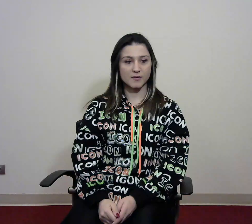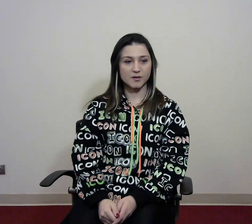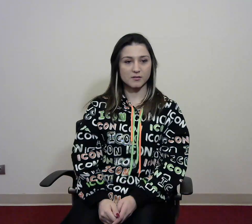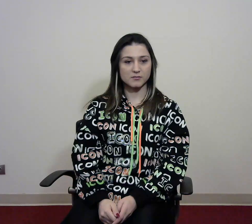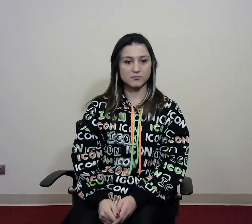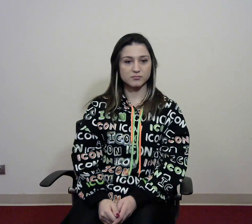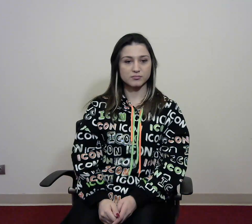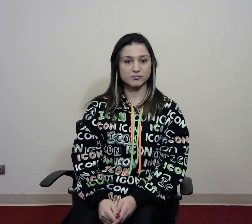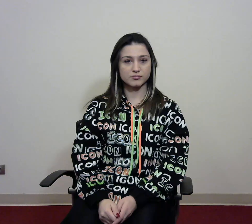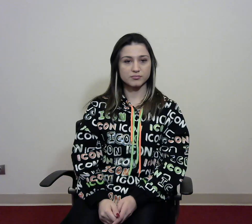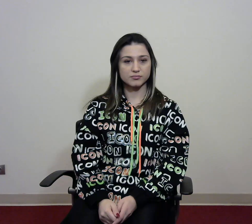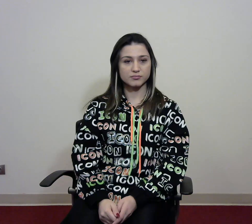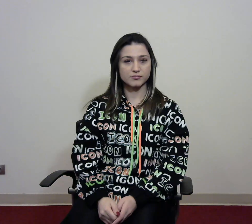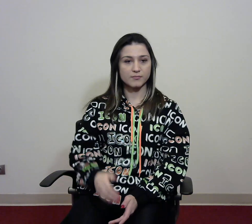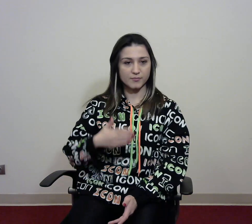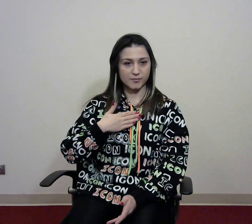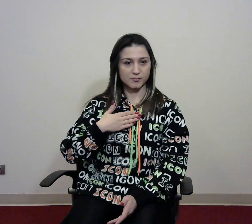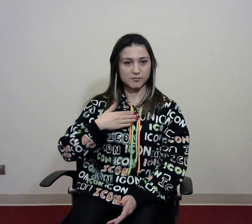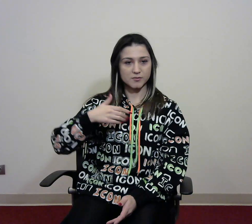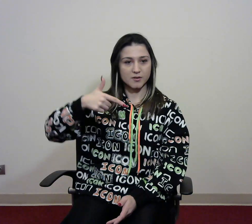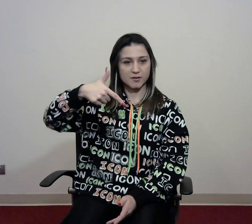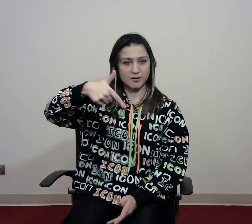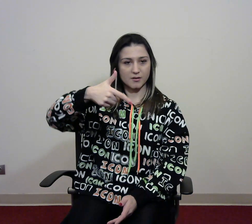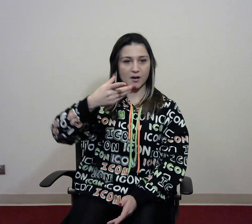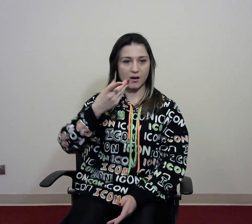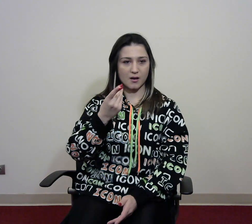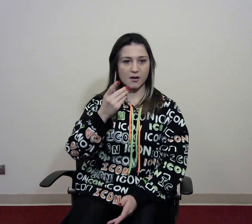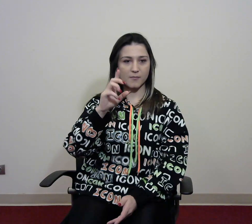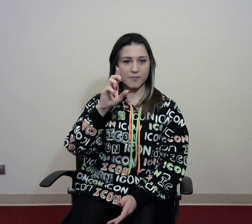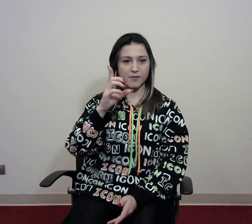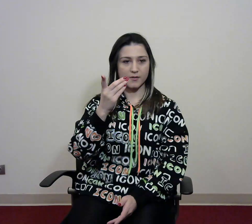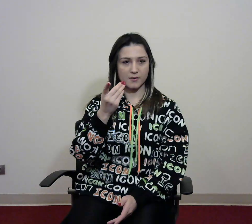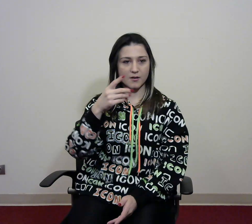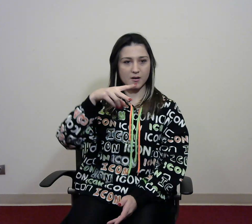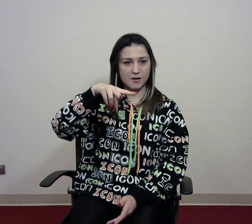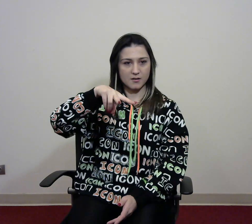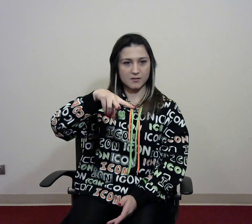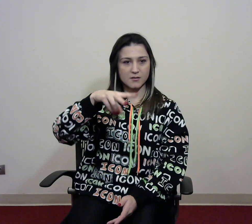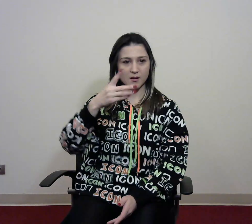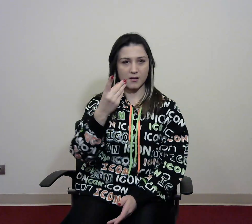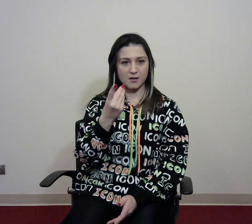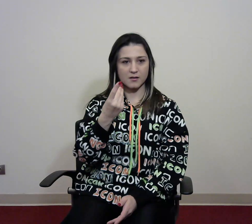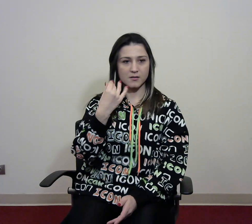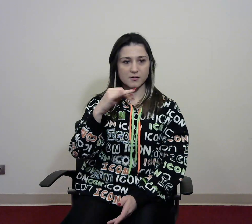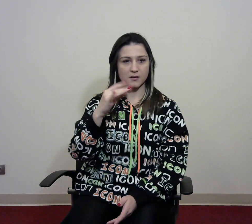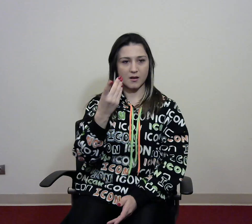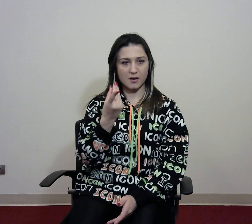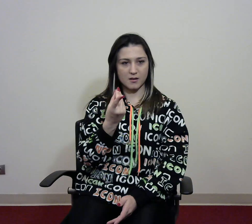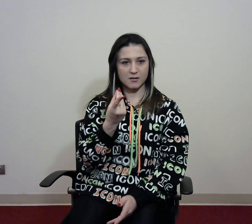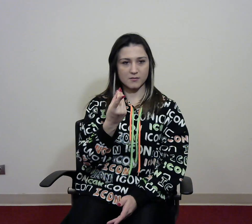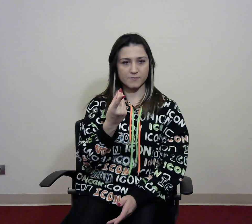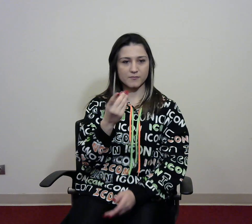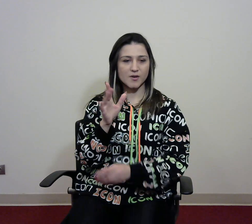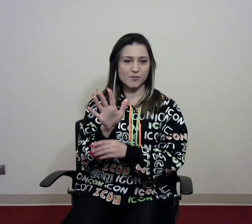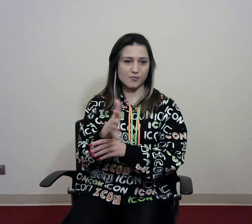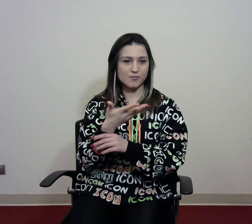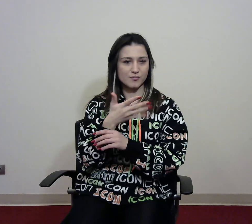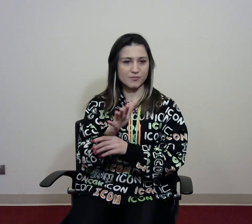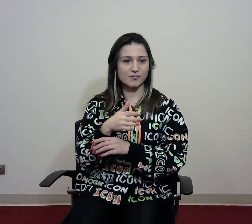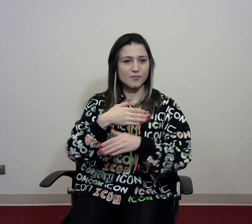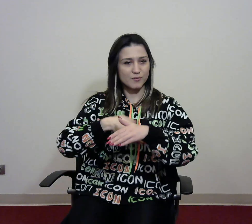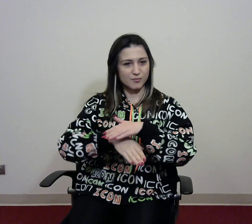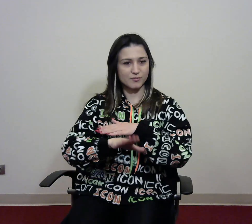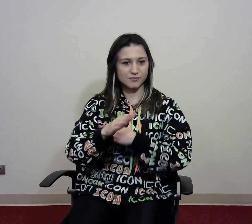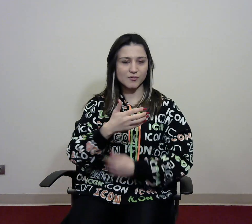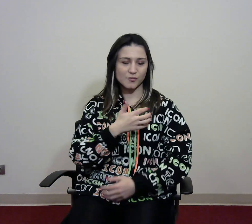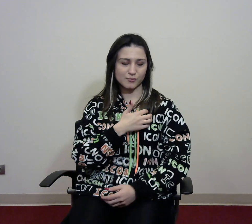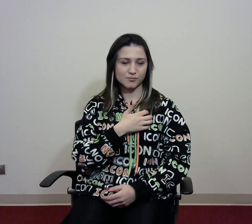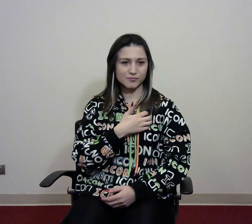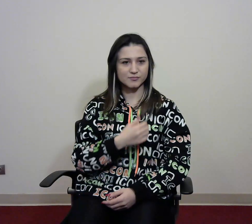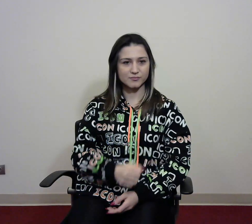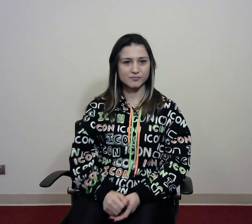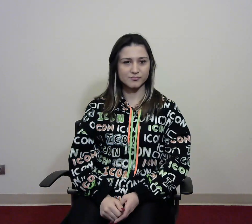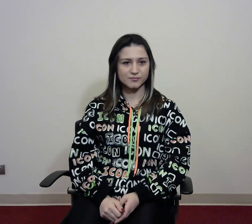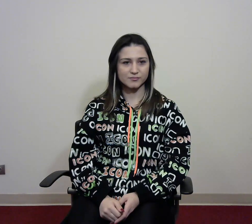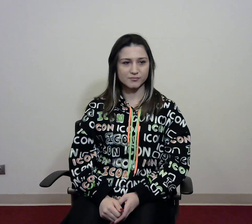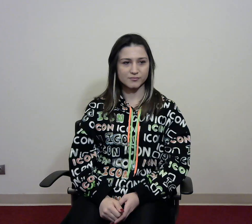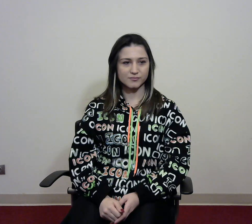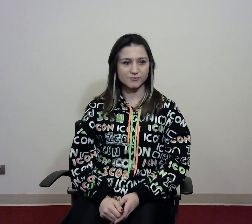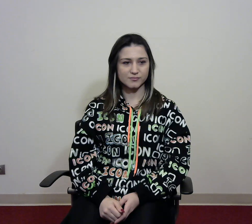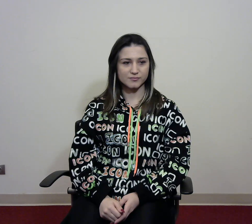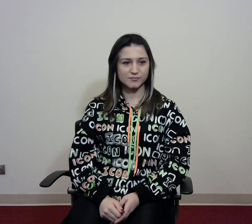Mən Qəbələyə gəzməyə getmək istəyirəm